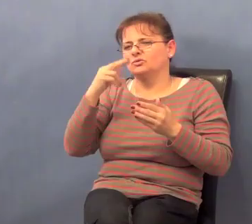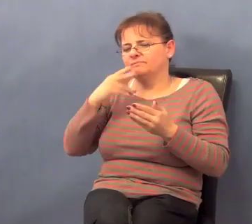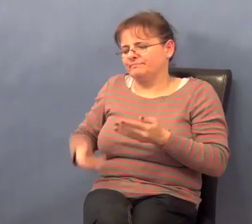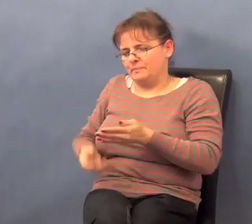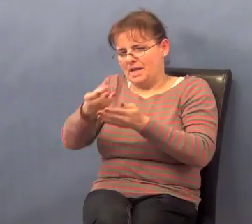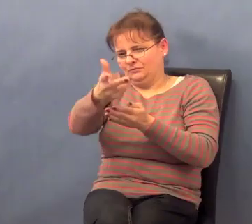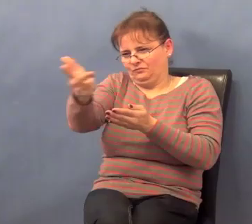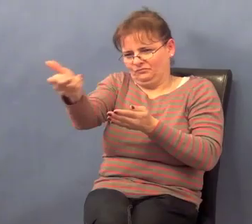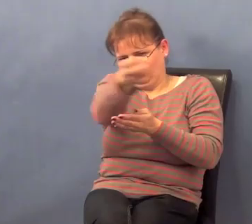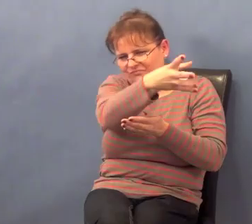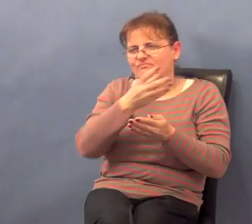Macie, to dla was.